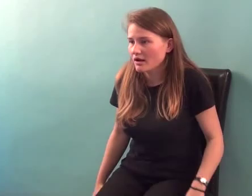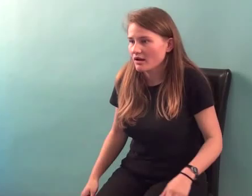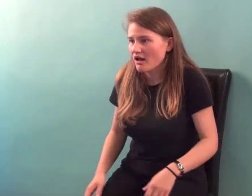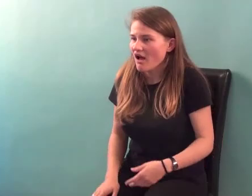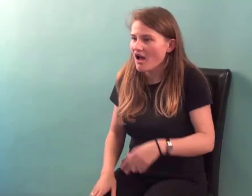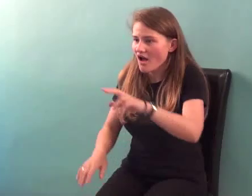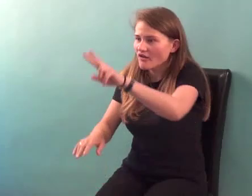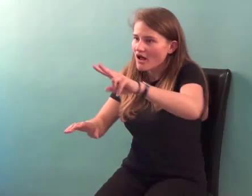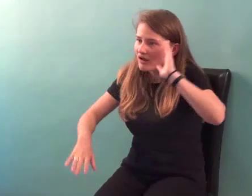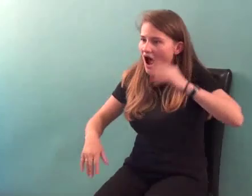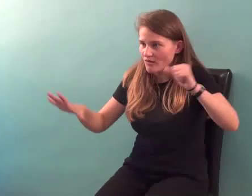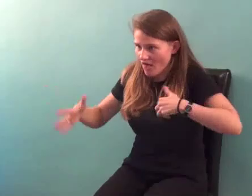Dwie godziny będziesz czekał, a ja o szóstej będę biegła.